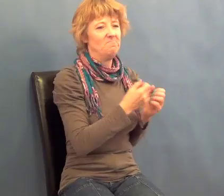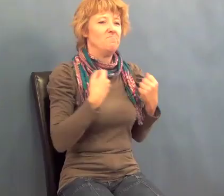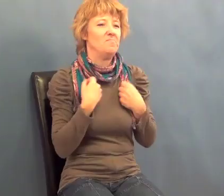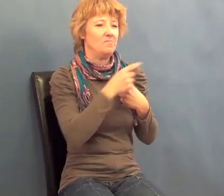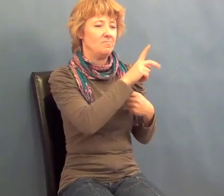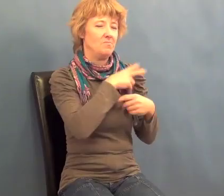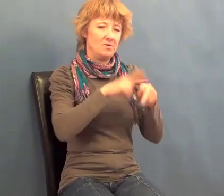Policjant zastanawia się.